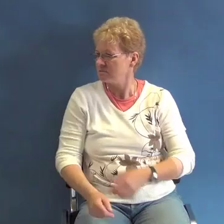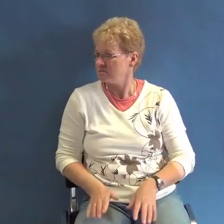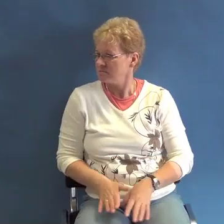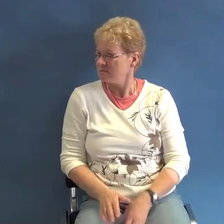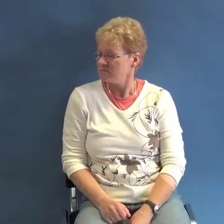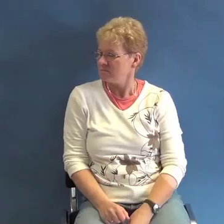Basen